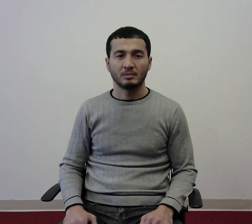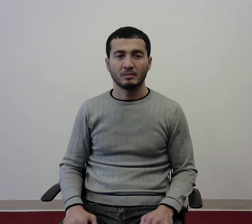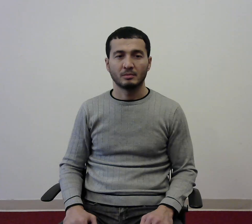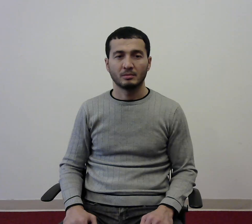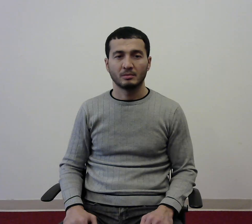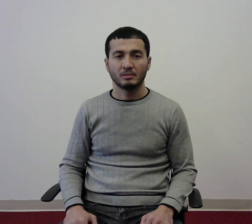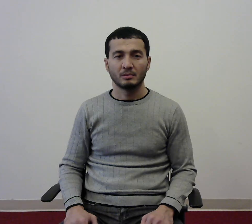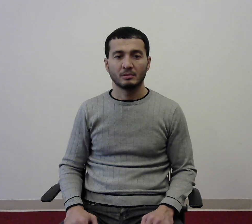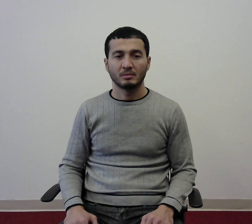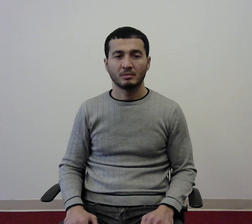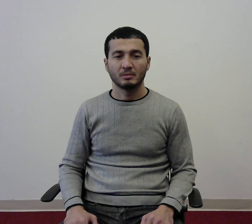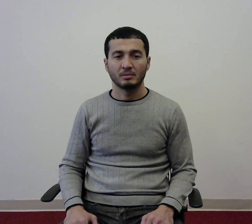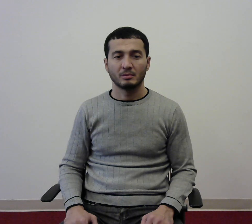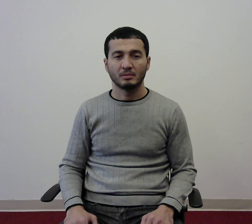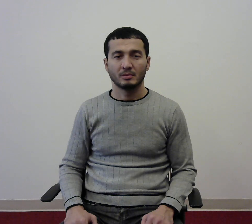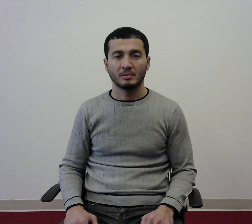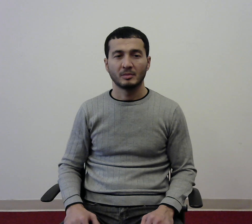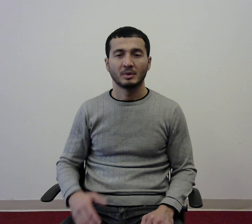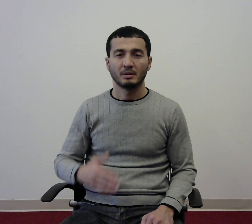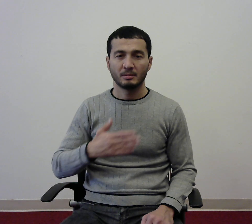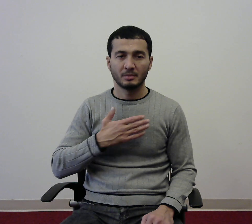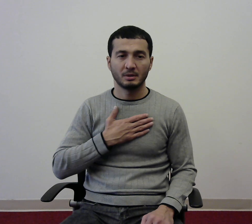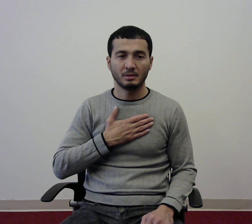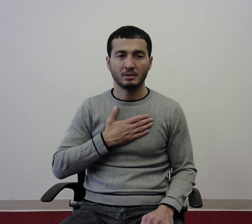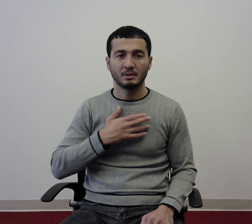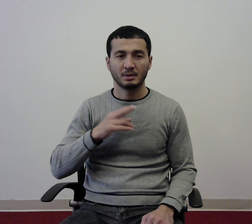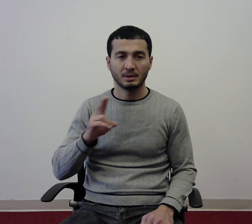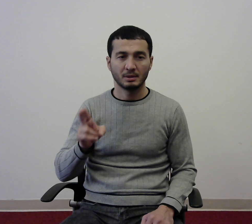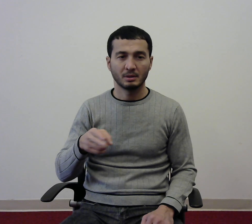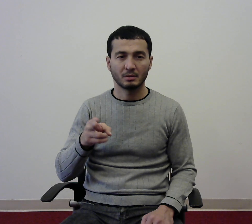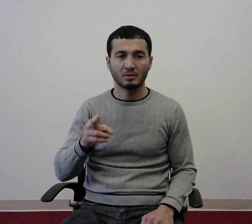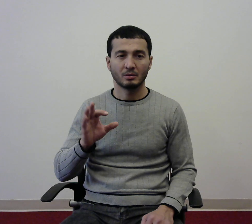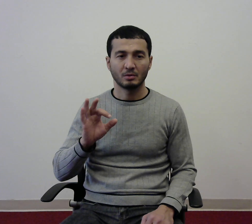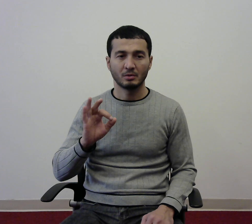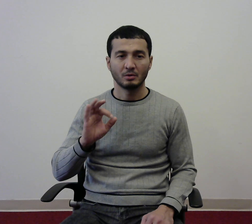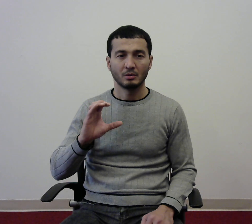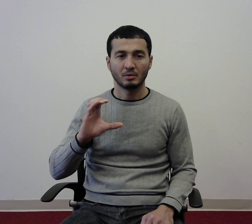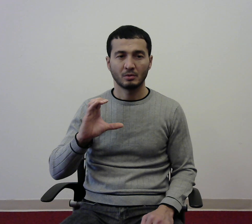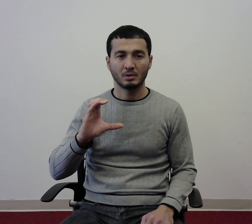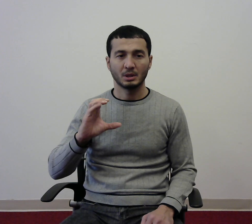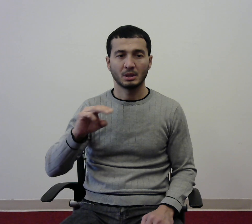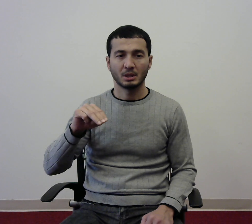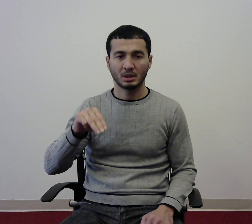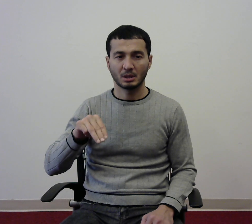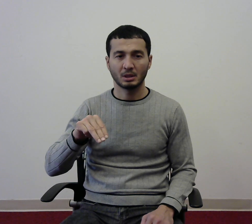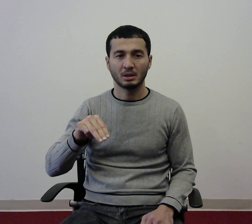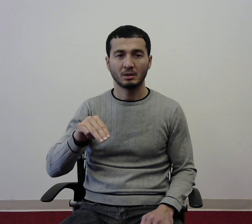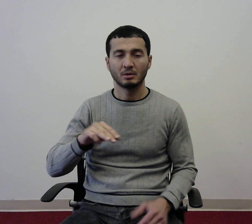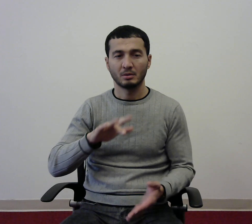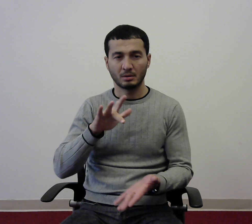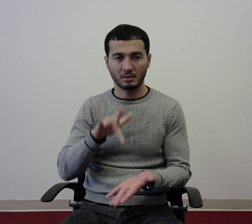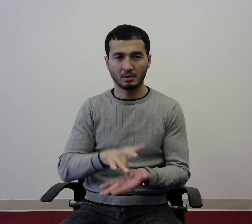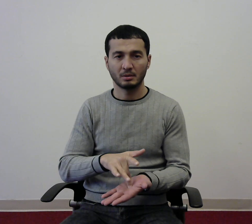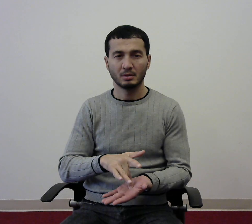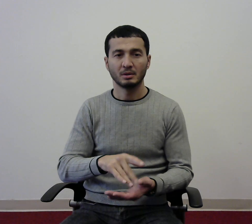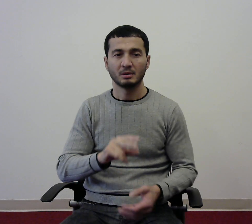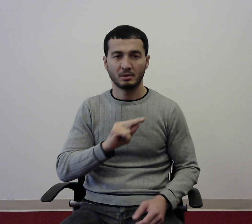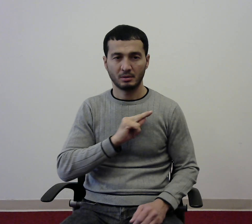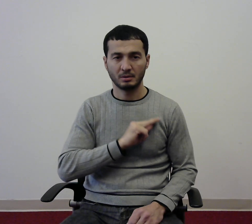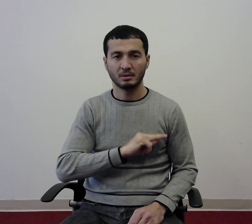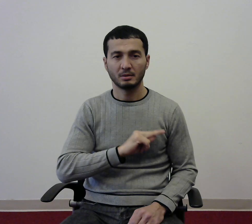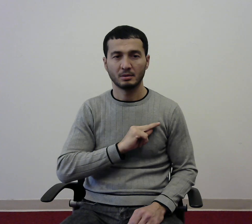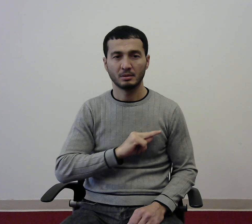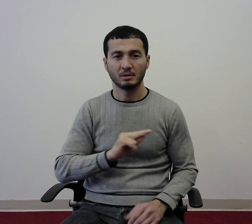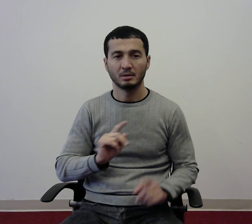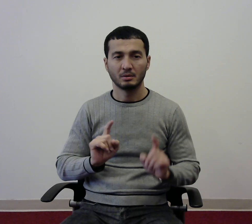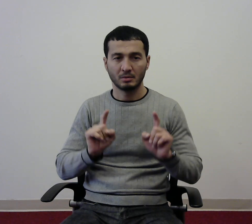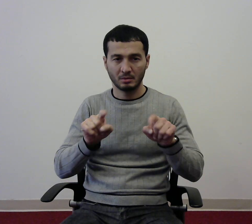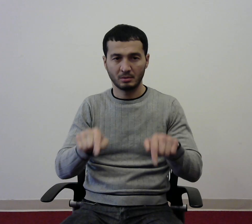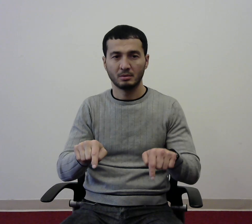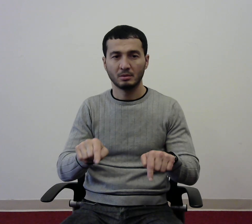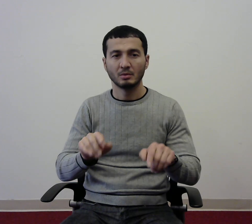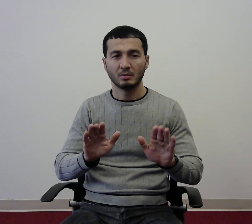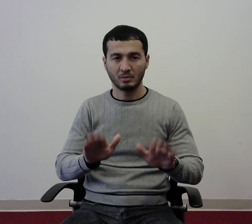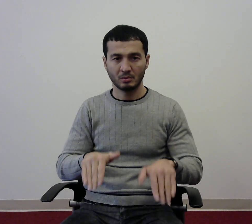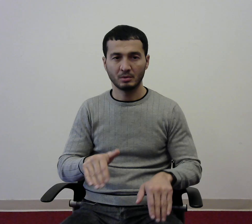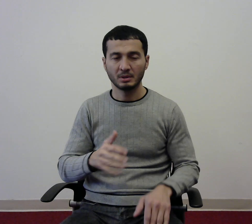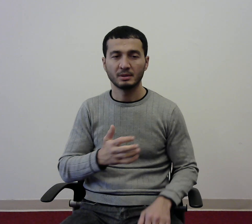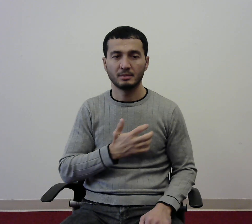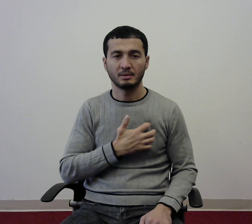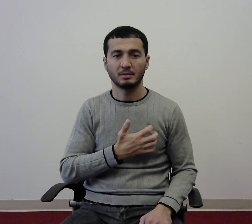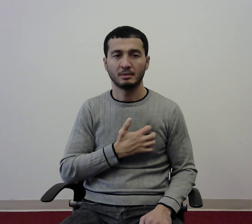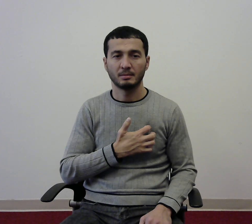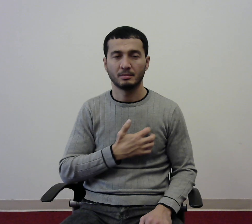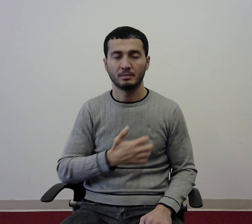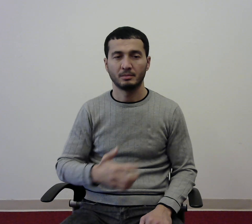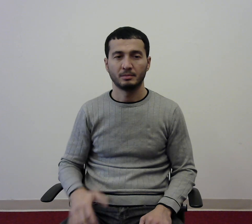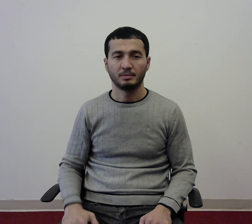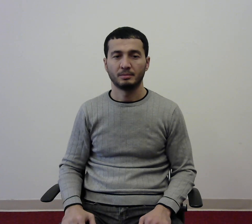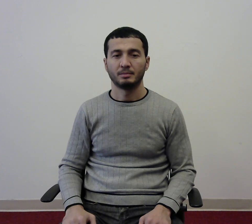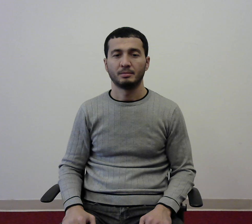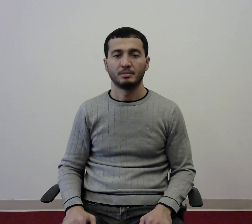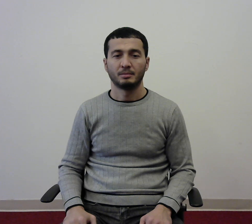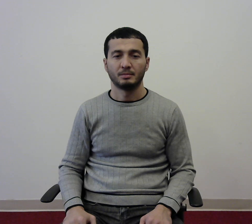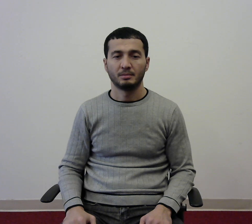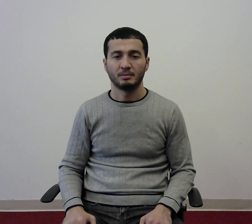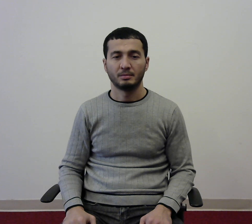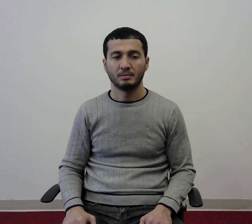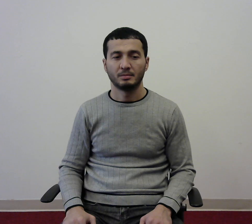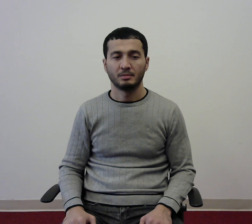Mən DOST Mərkəzində işə qəbul olmaq istəyirəm